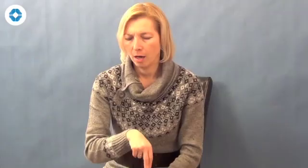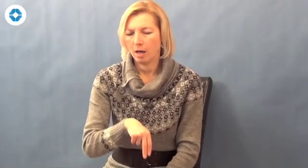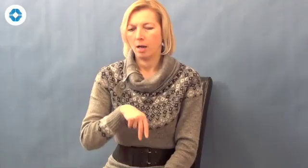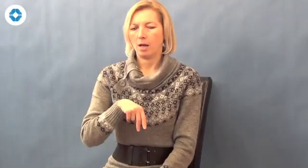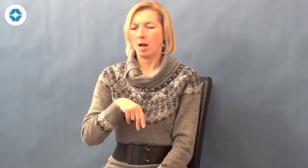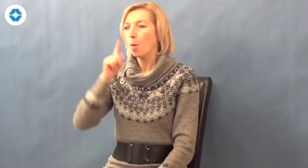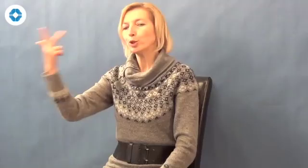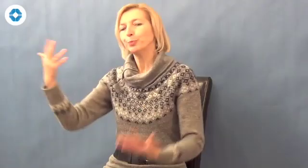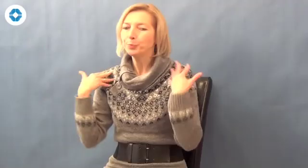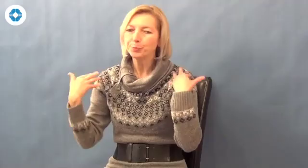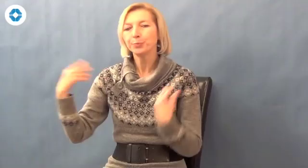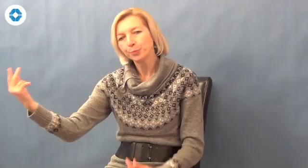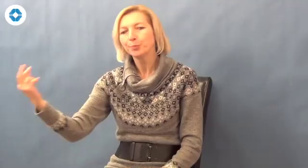A w oddali spaceruje trzech chłopców. Jedzą gruszki.